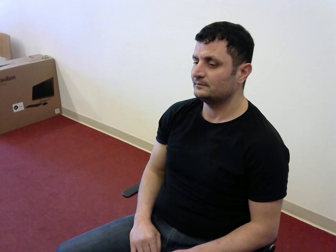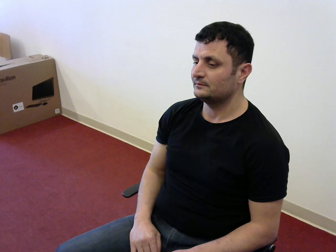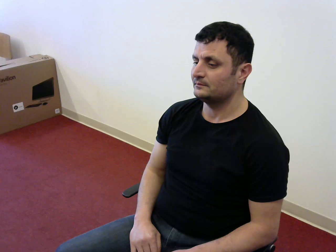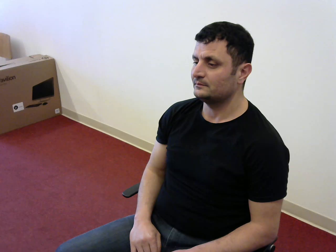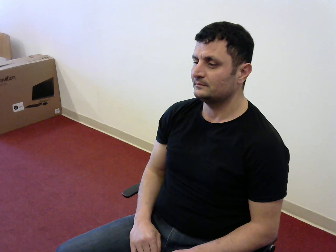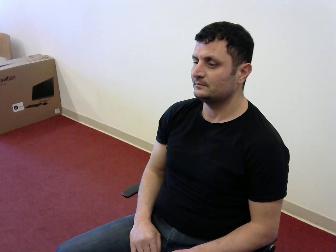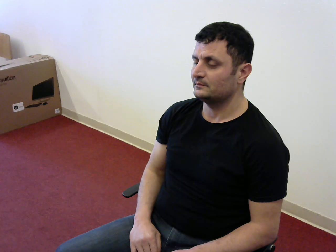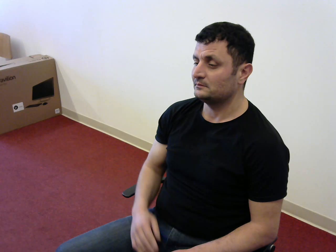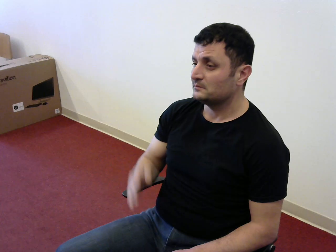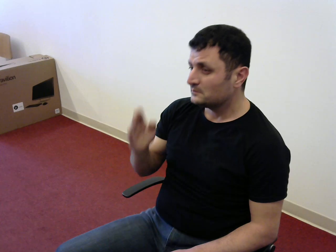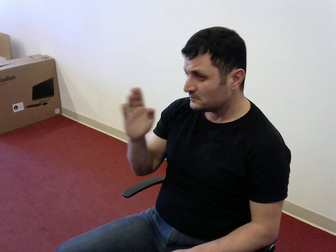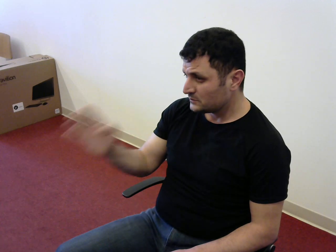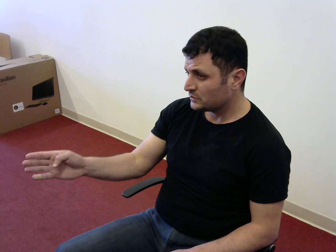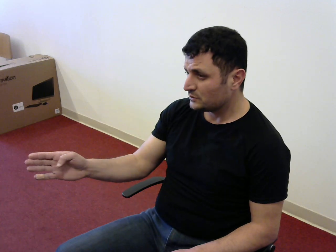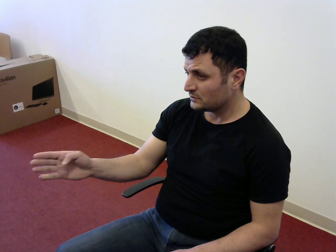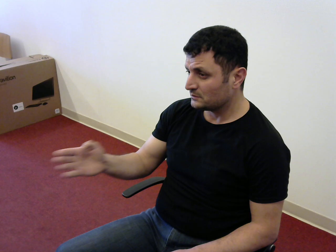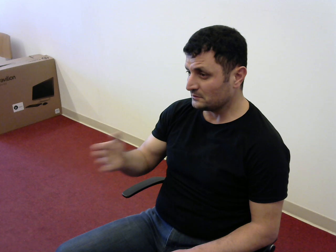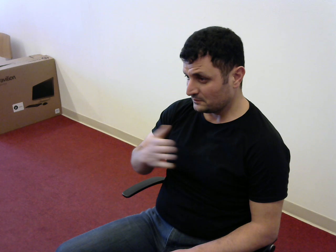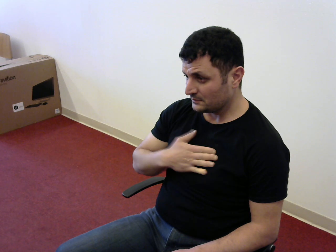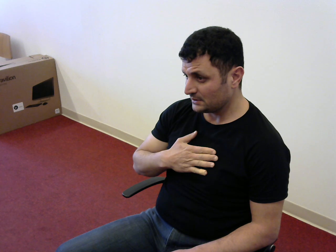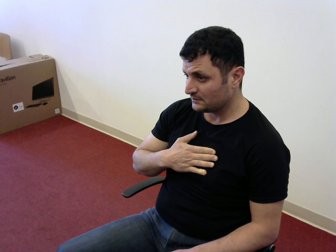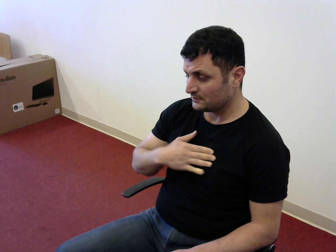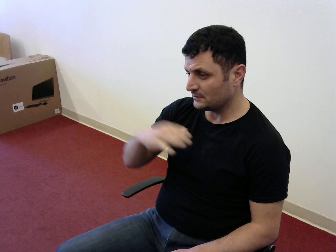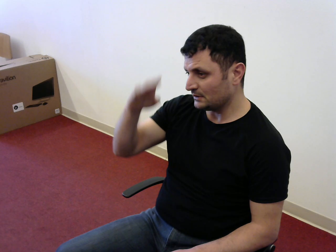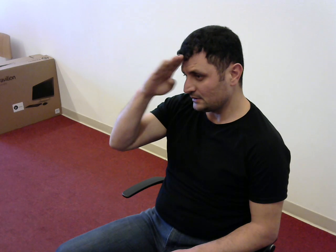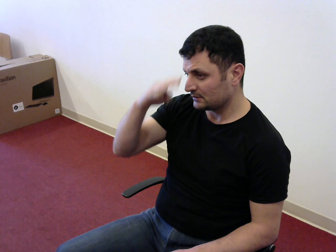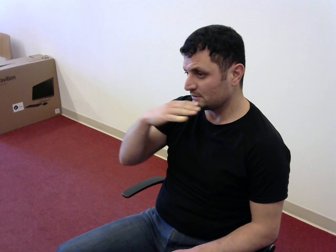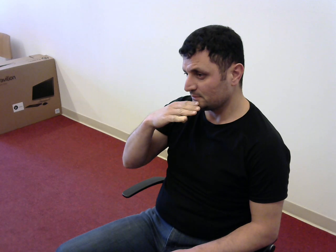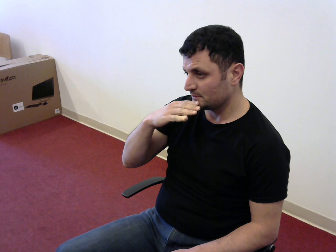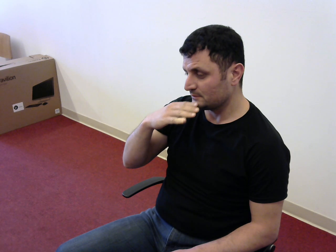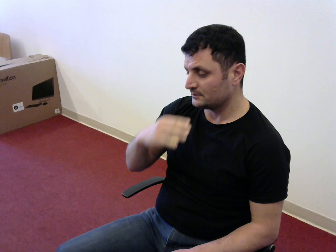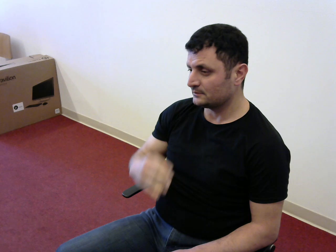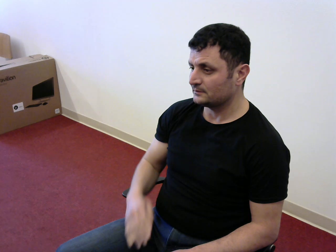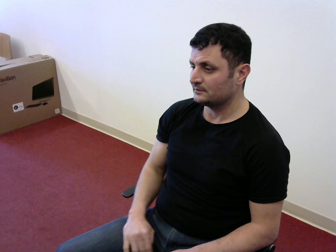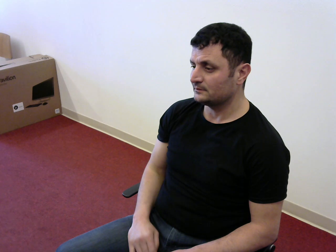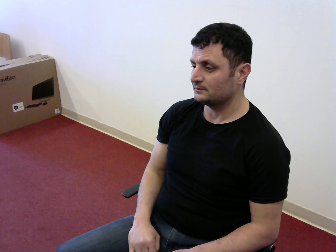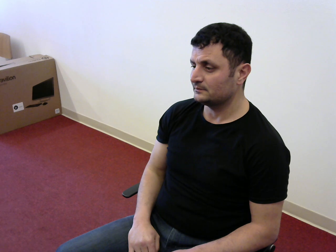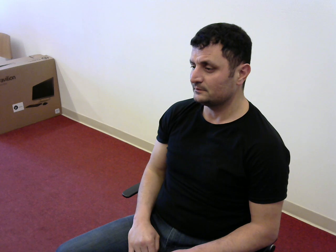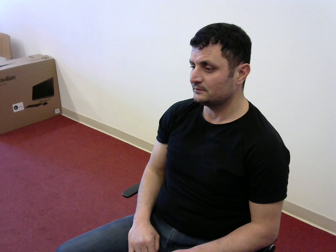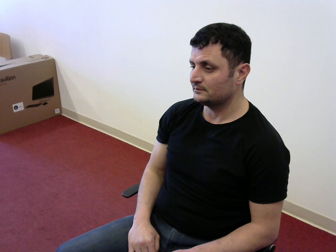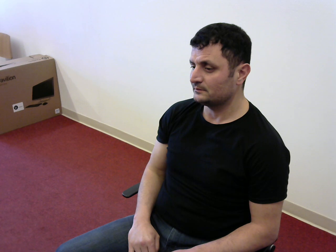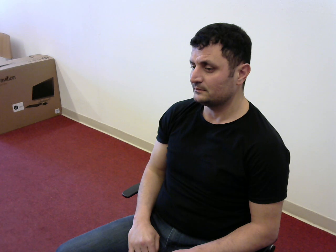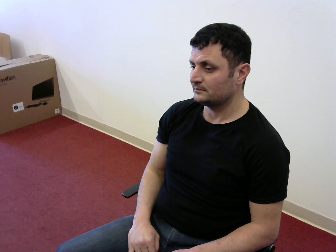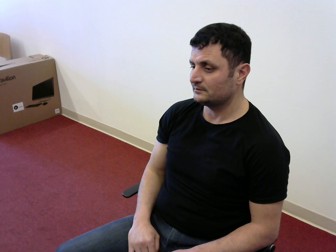Bu mənim atamdır